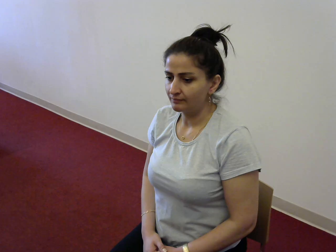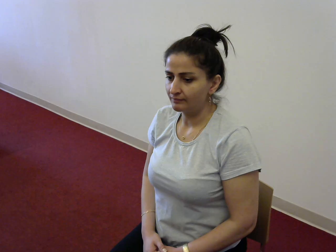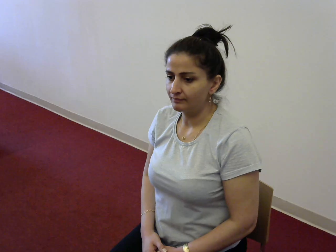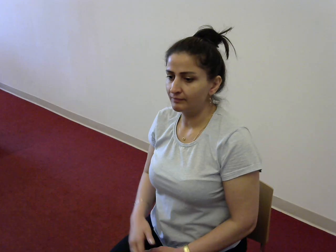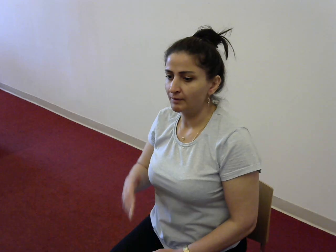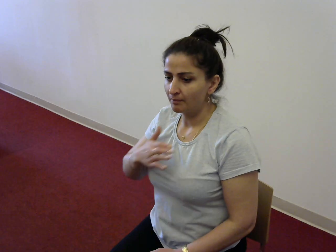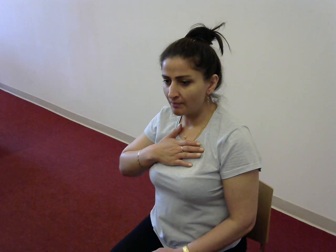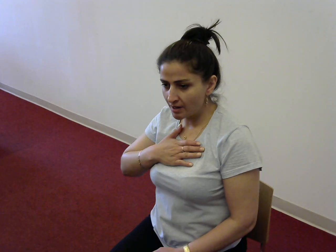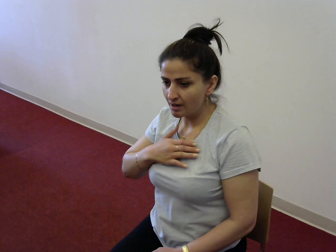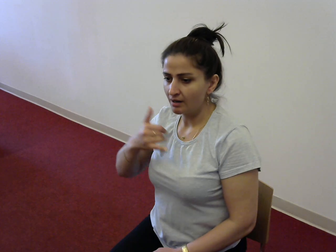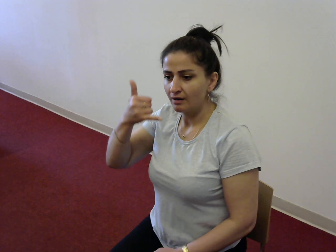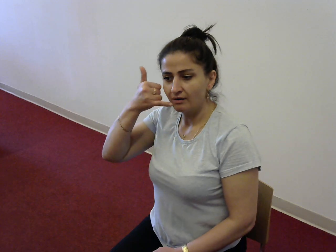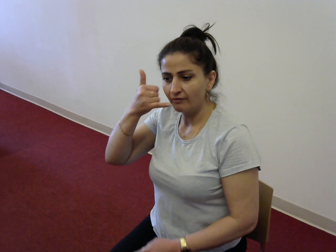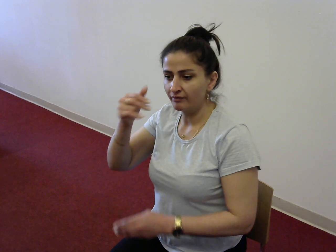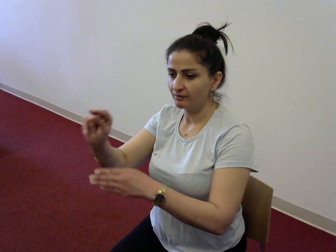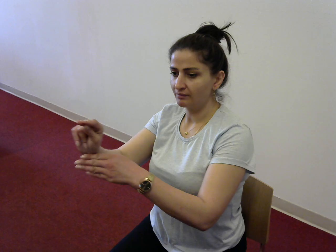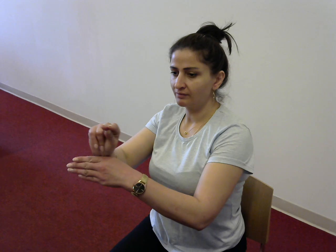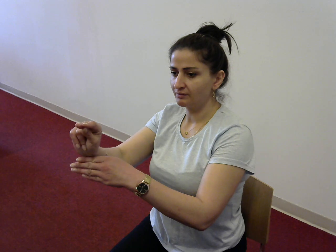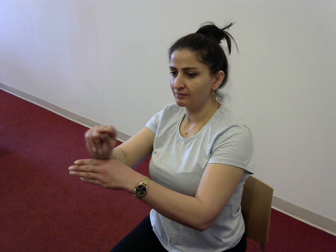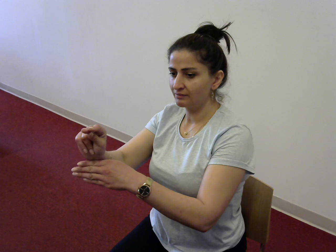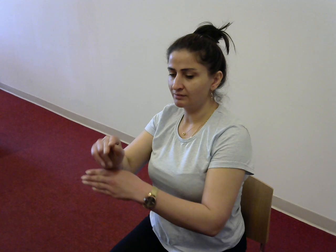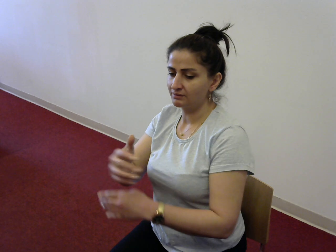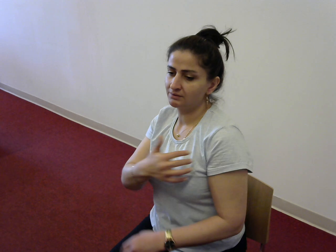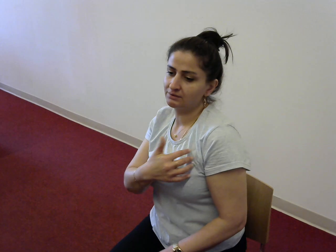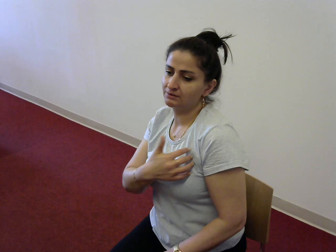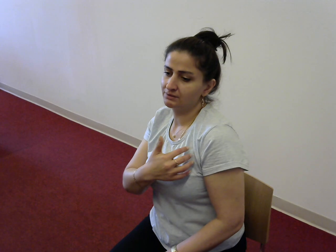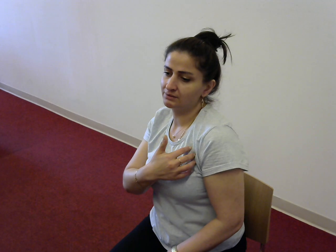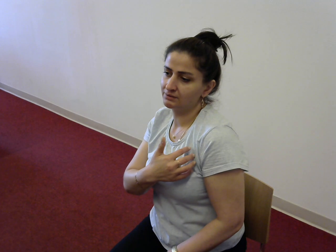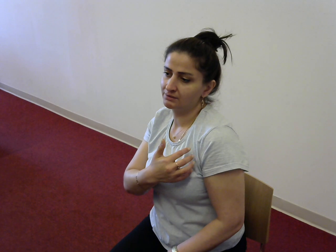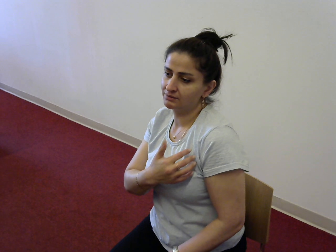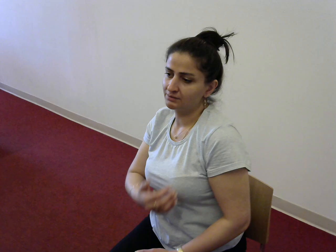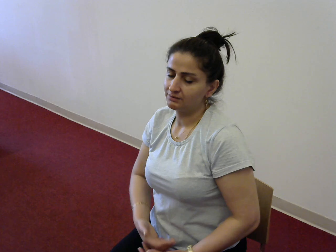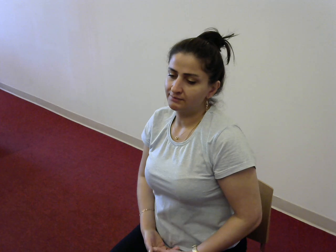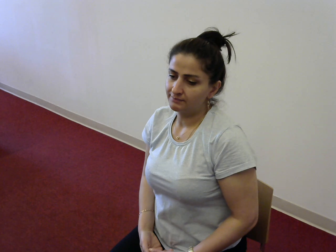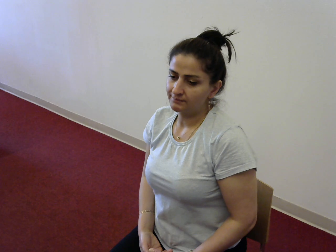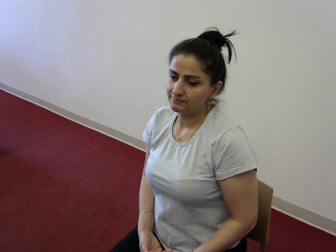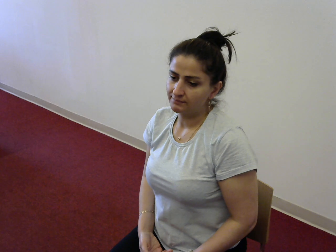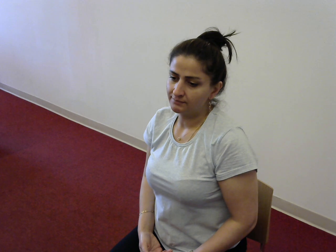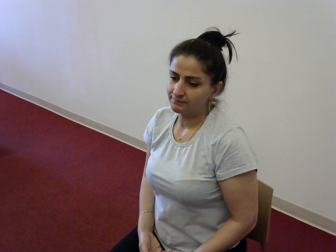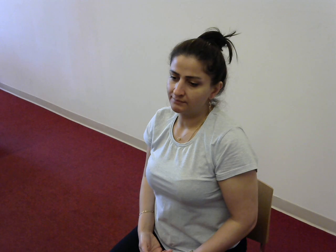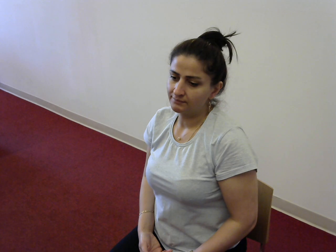Mən telefonu təmir etdirmək istəyirəm